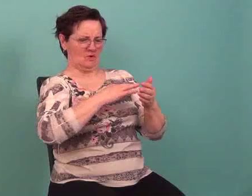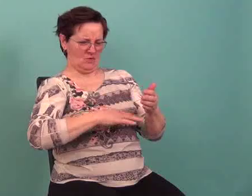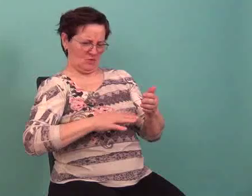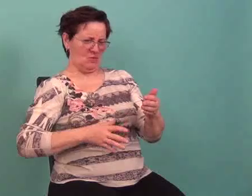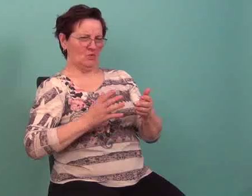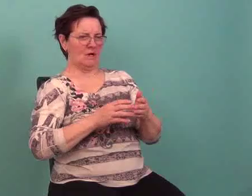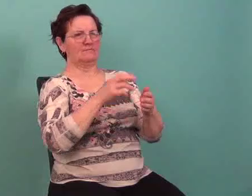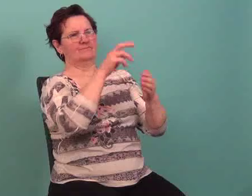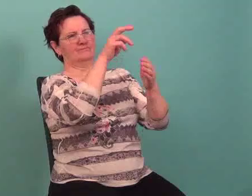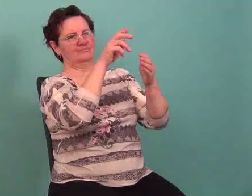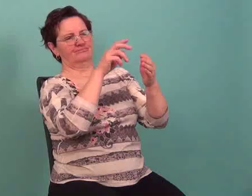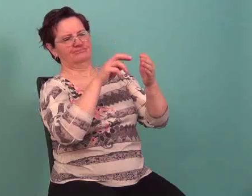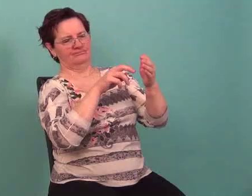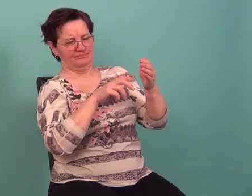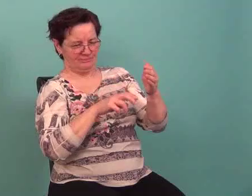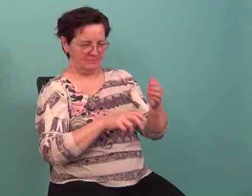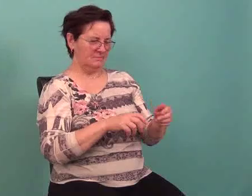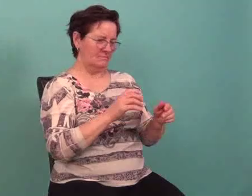Schodzi na dół i wysypuje gruszki.